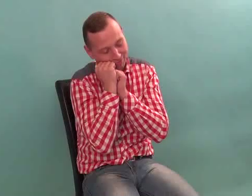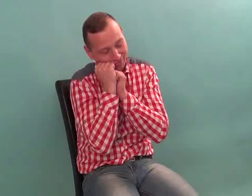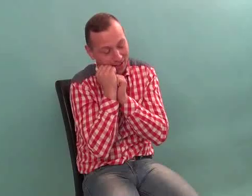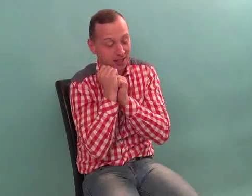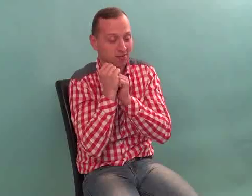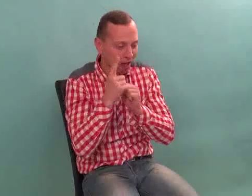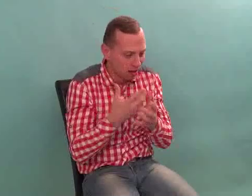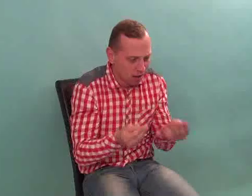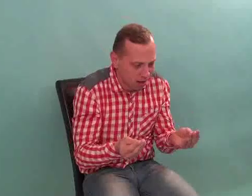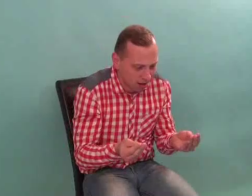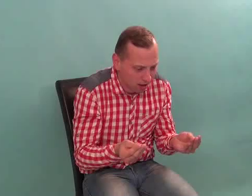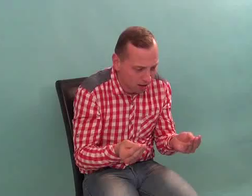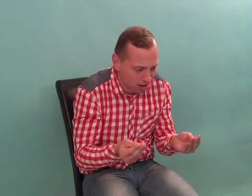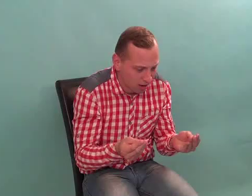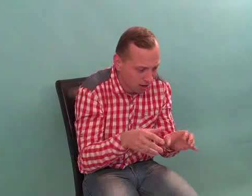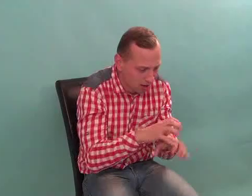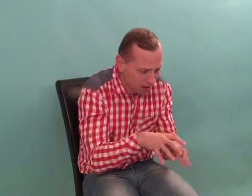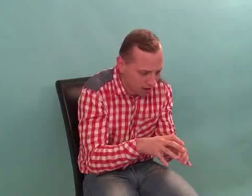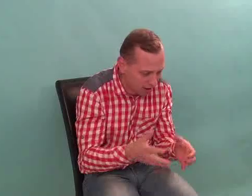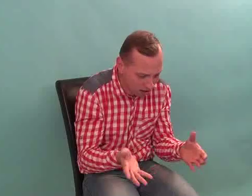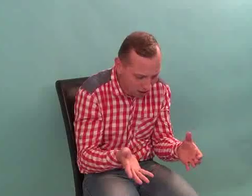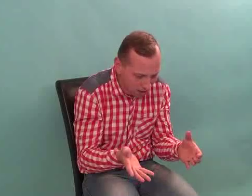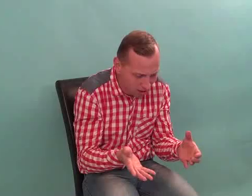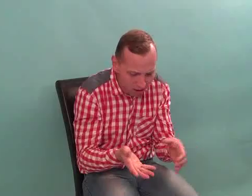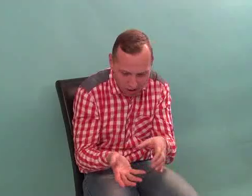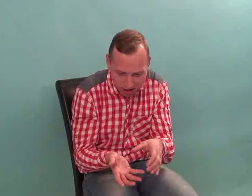Wstali i zauważyli, że żaba zniknęła.